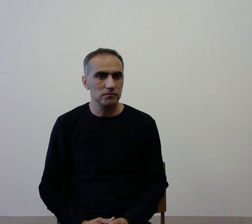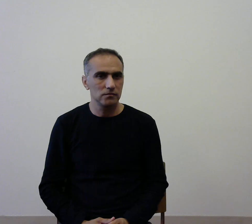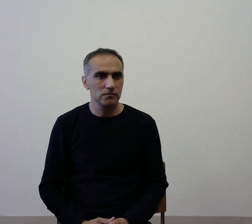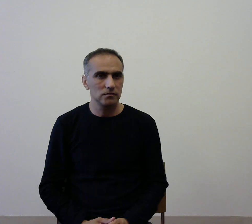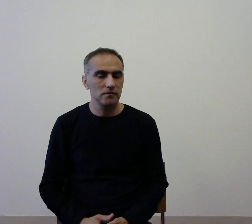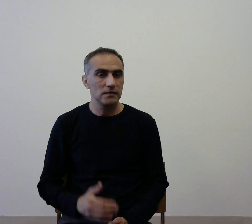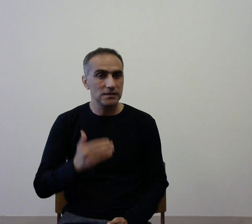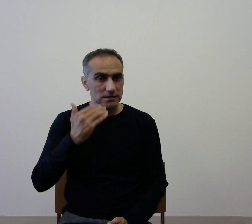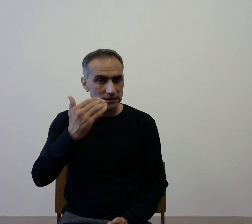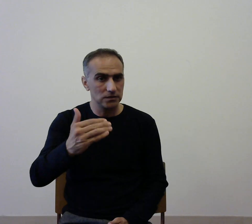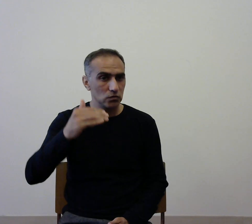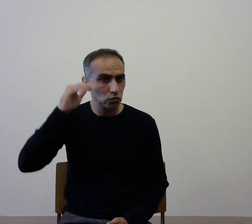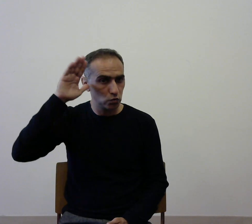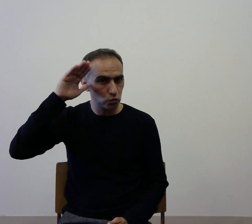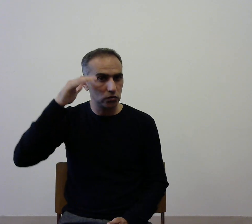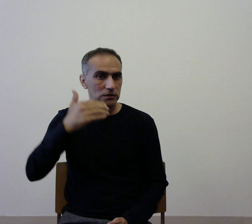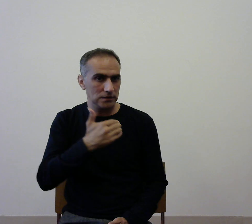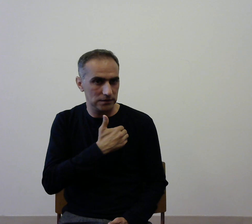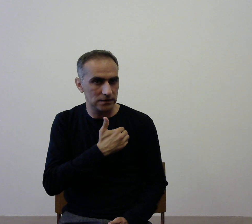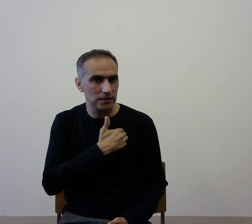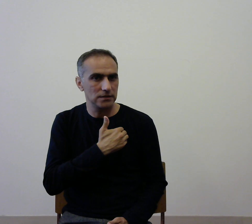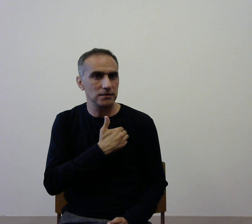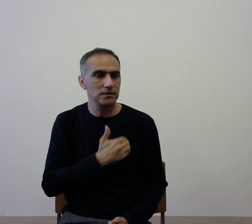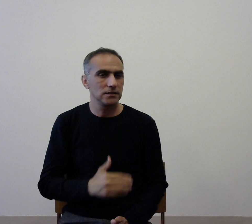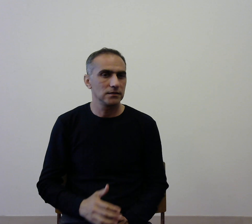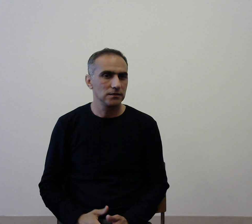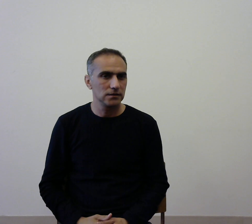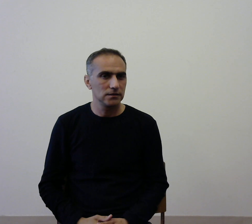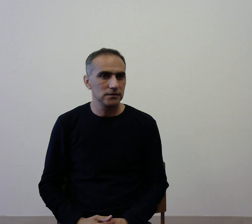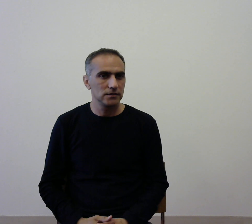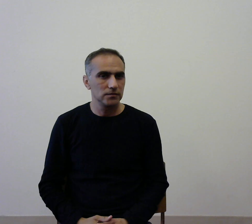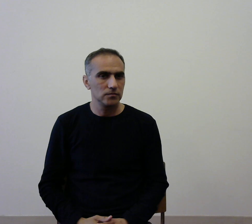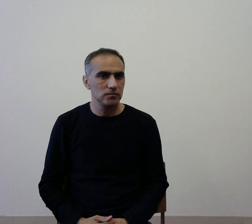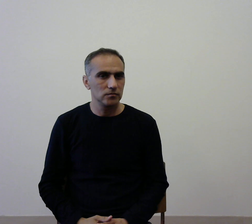Siz su istəyirsiniz?